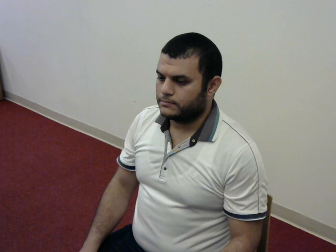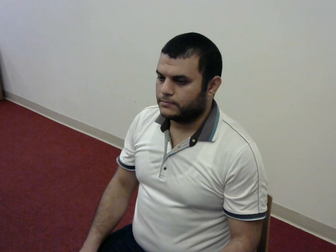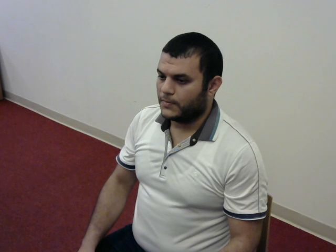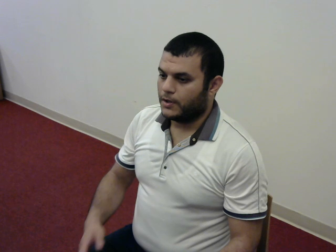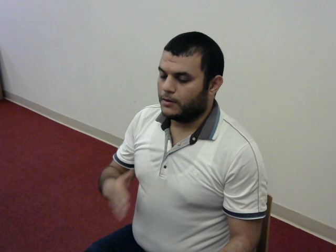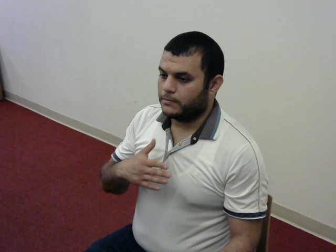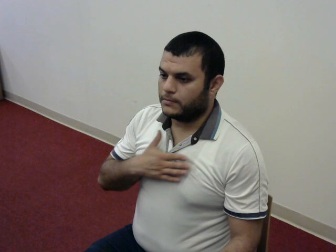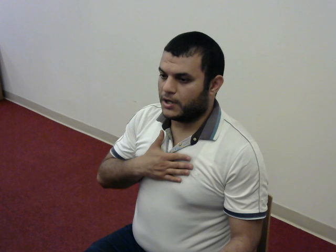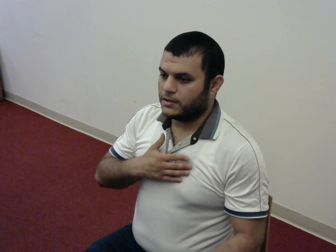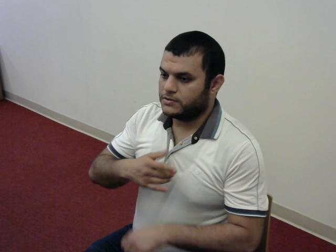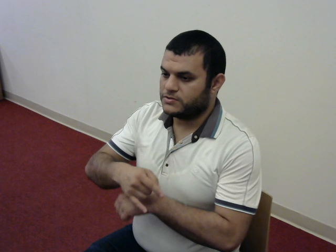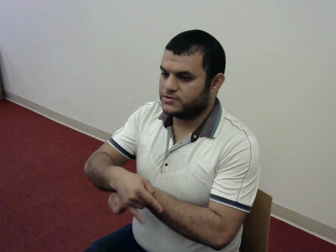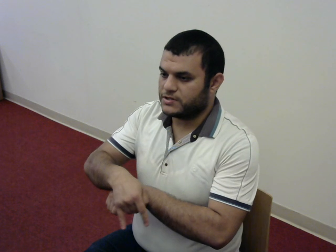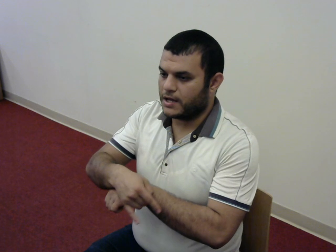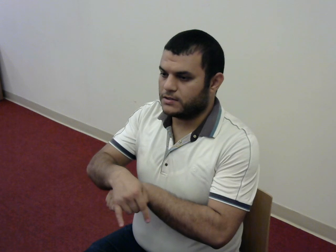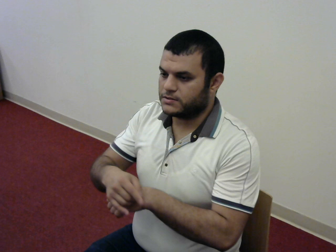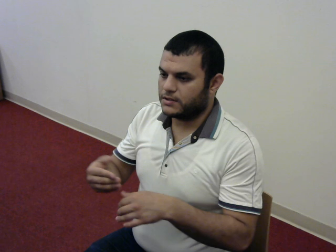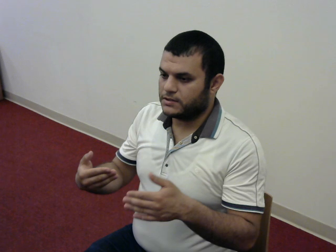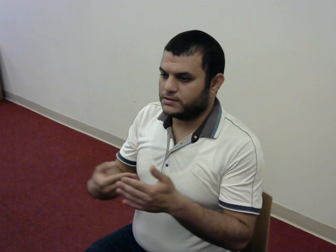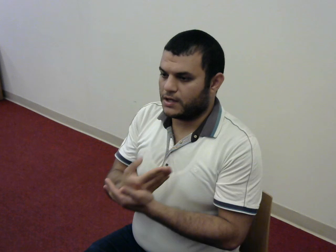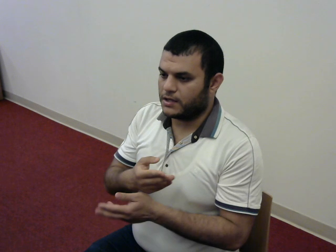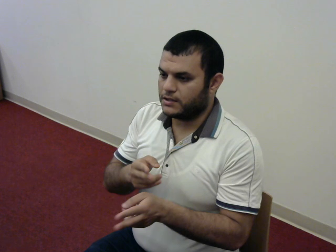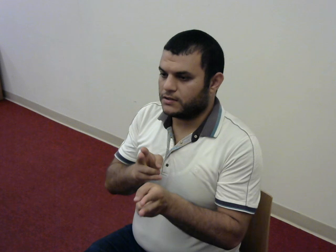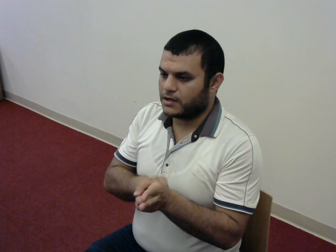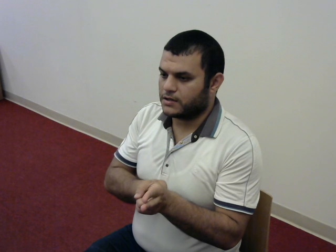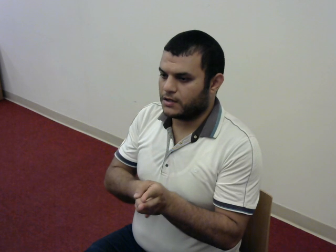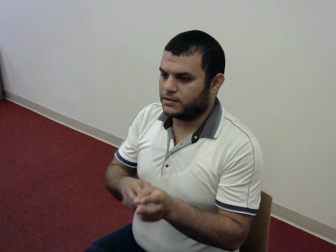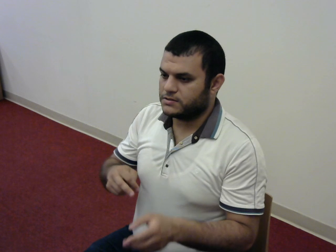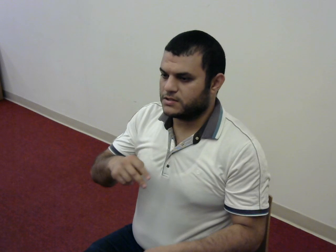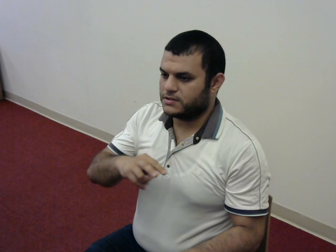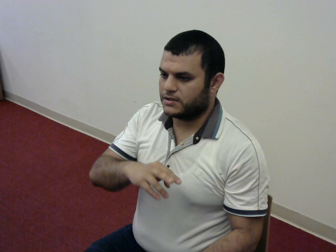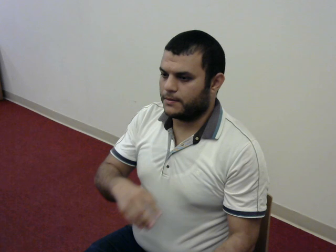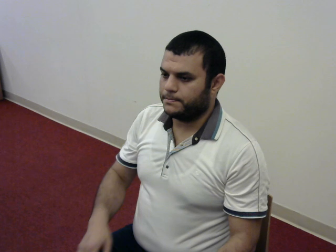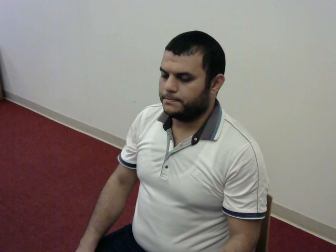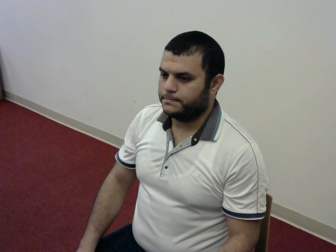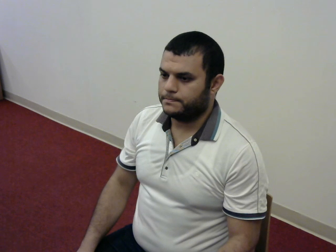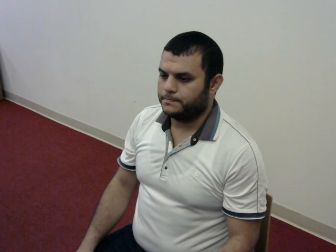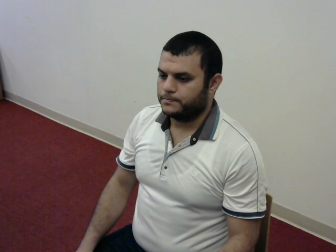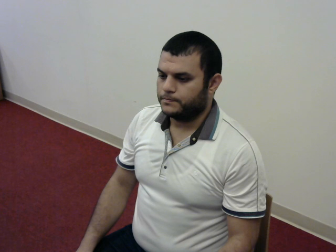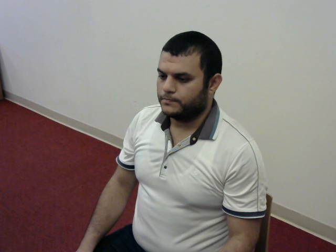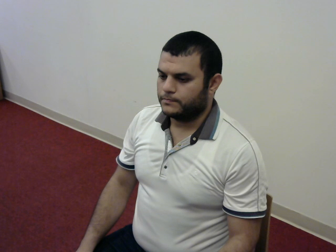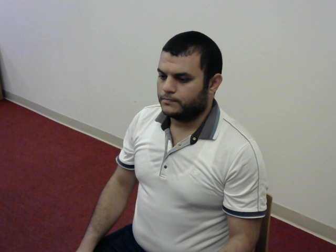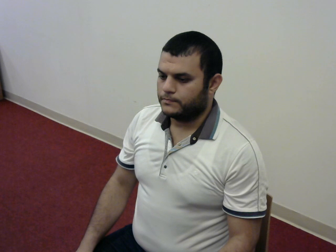Mən Gəncəyə yeni qatarla gedirəm